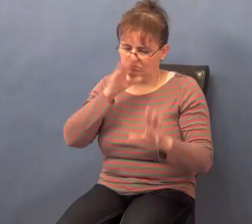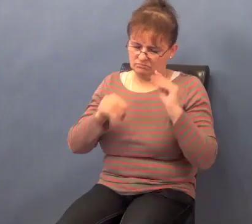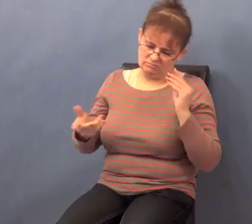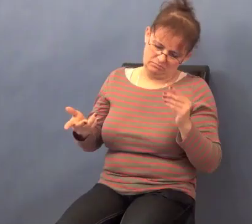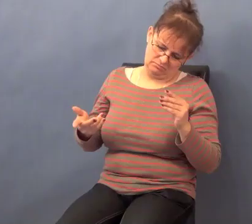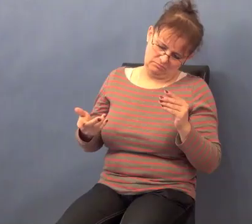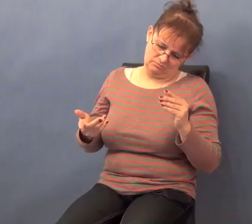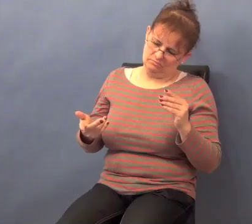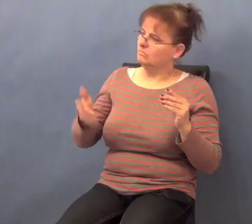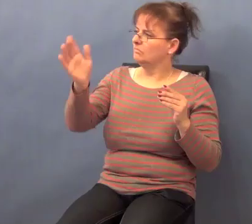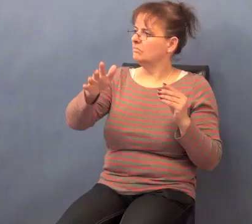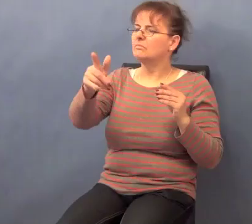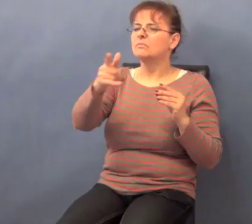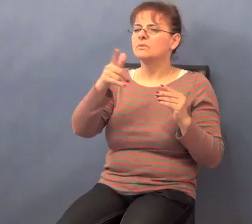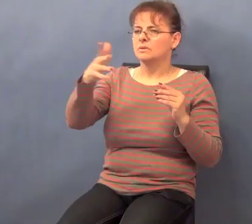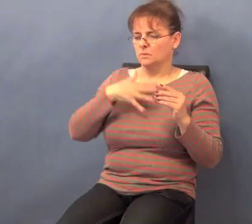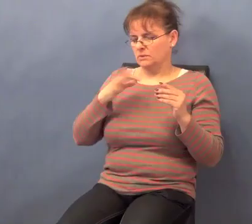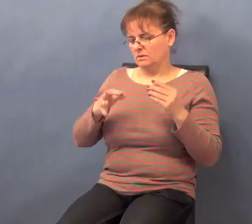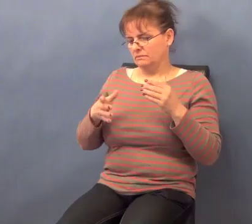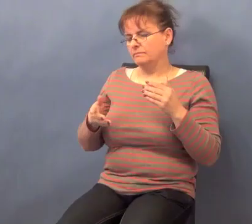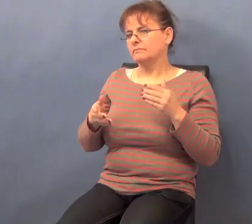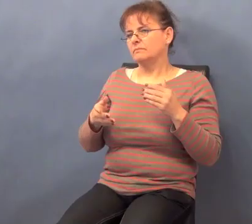Tak to rozumiem, tak czuję.